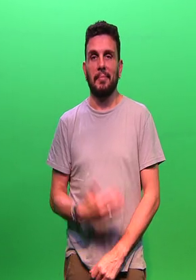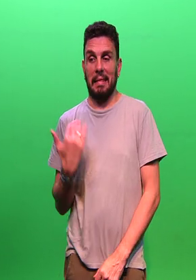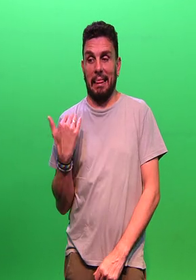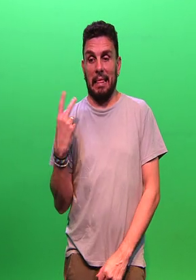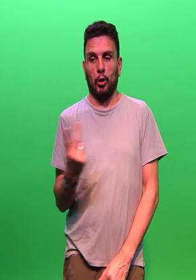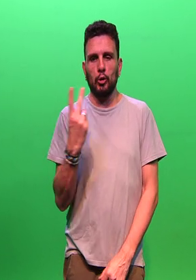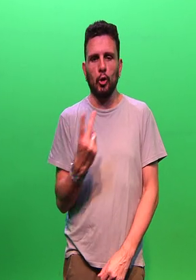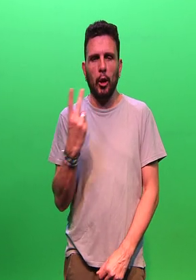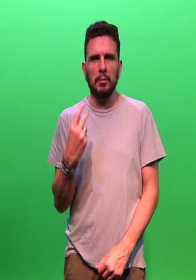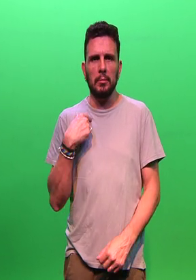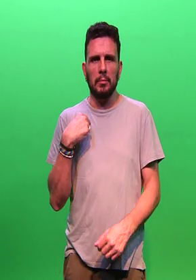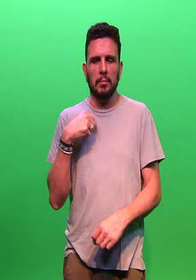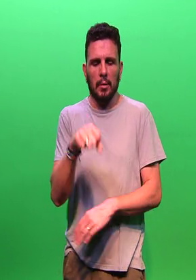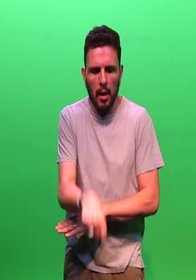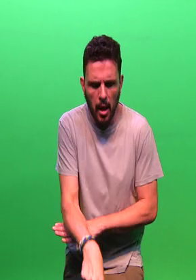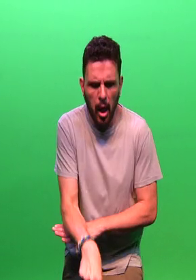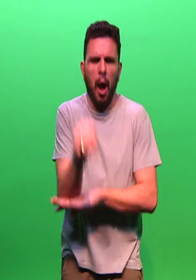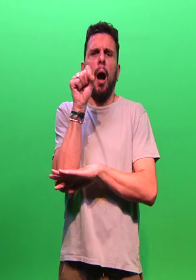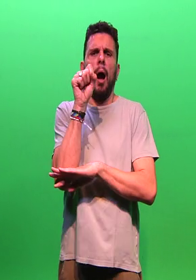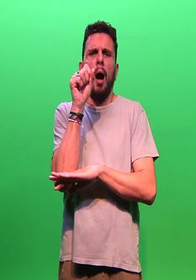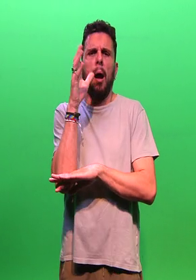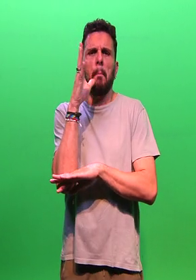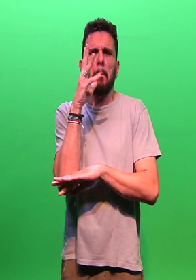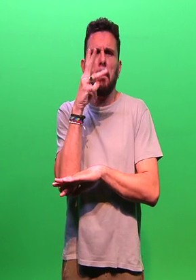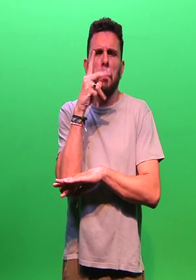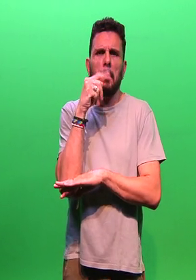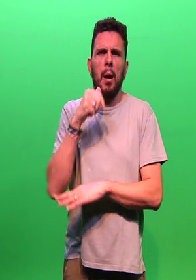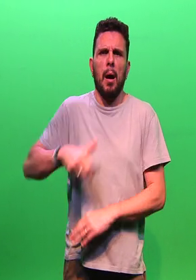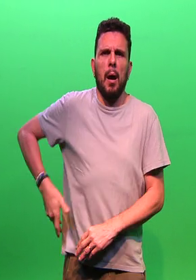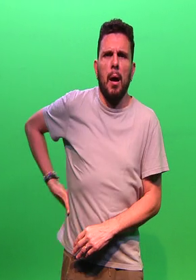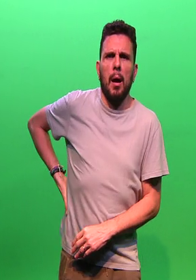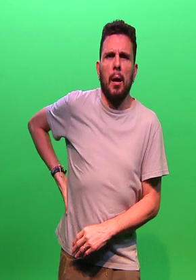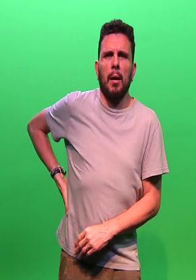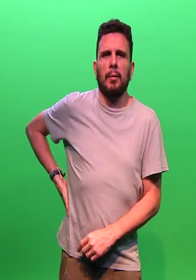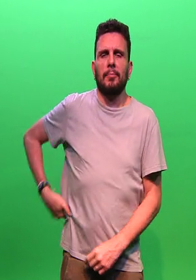Fa poc, fa dues hores, m'he incorporat i m'ha fet mal l'esquena, la zona lumbar.